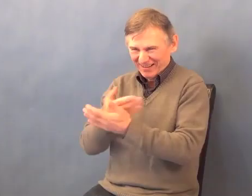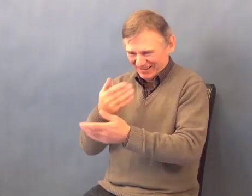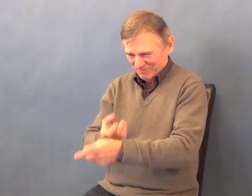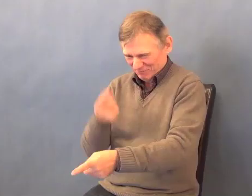Dziwne.